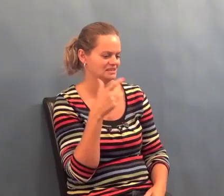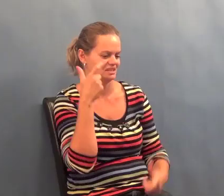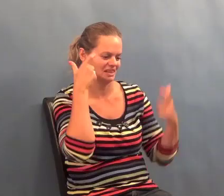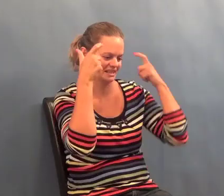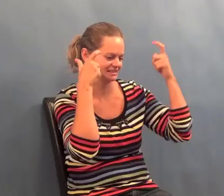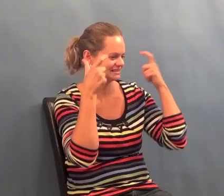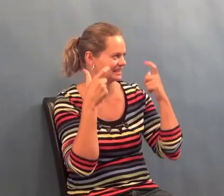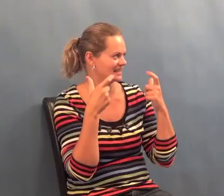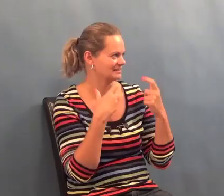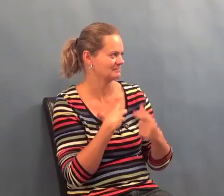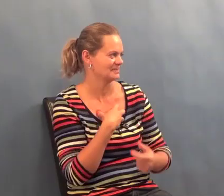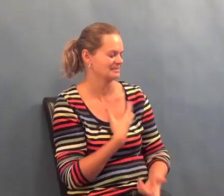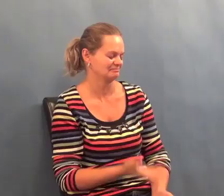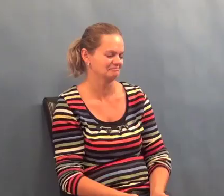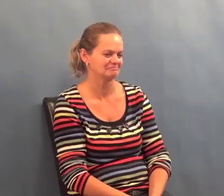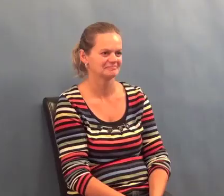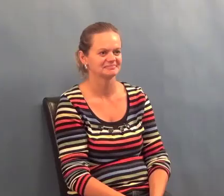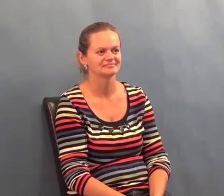Nie, Disney, bajka, no.